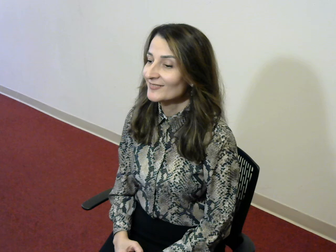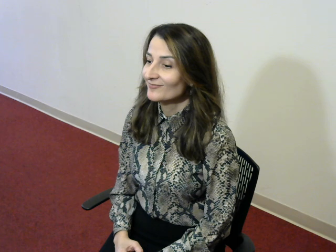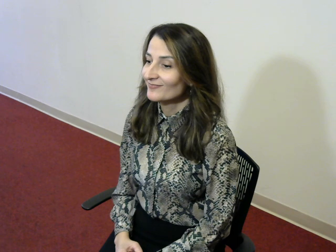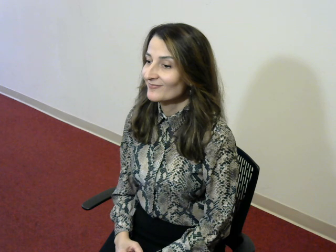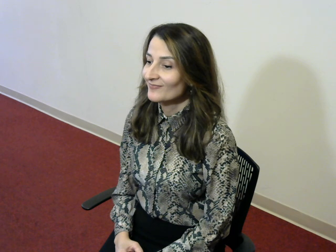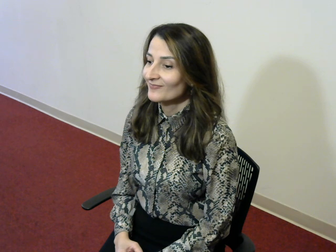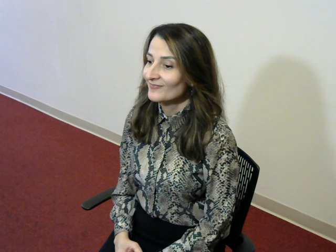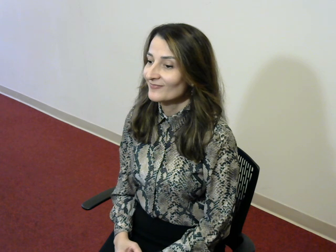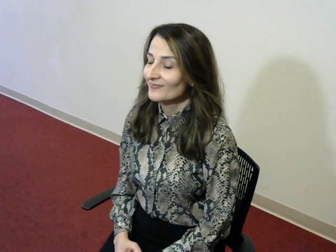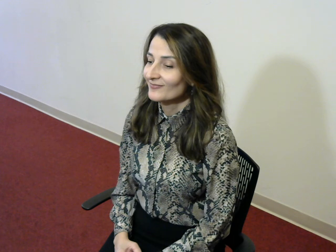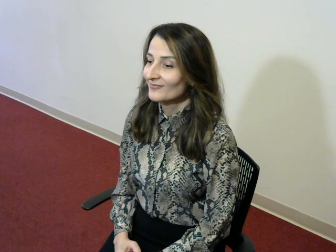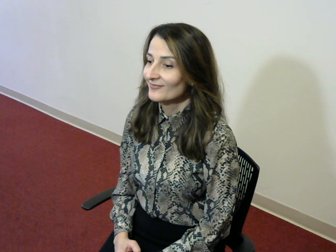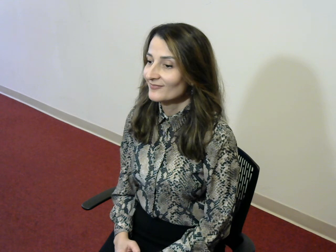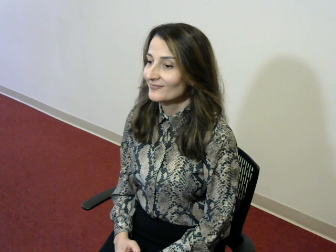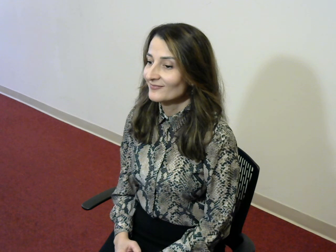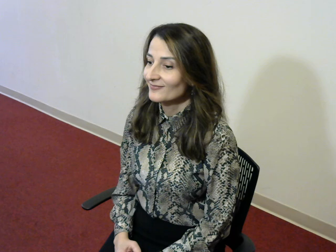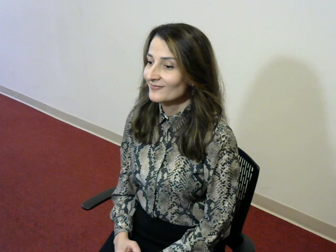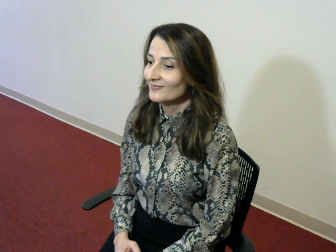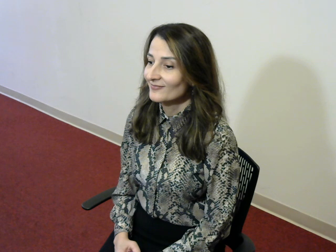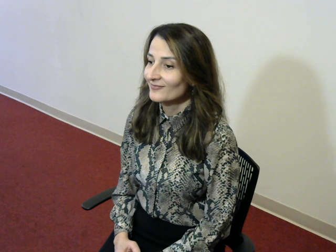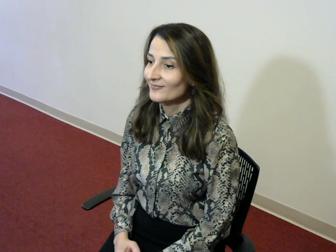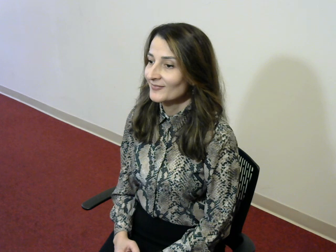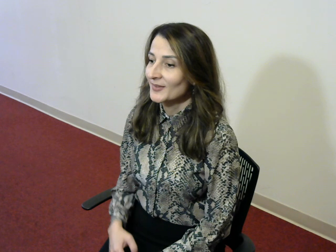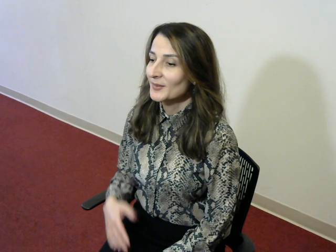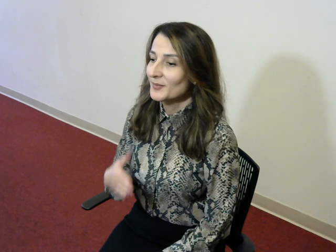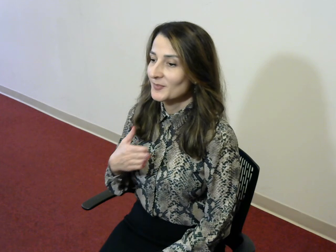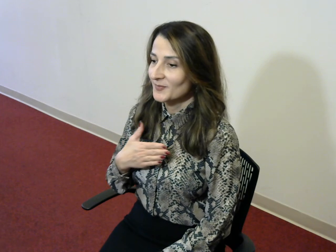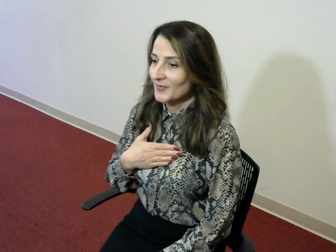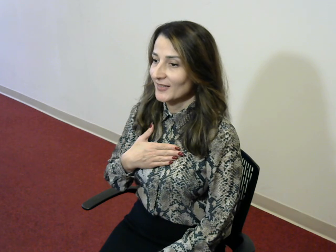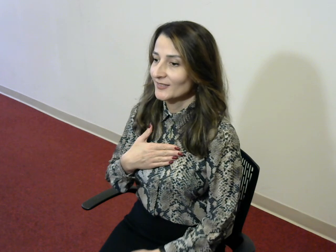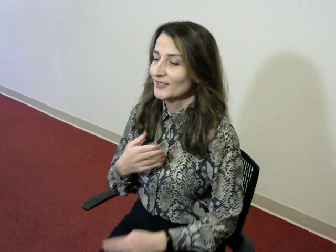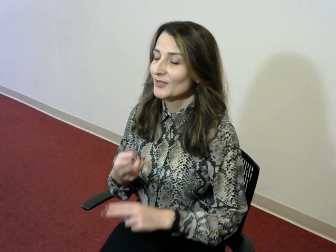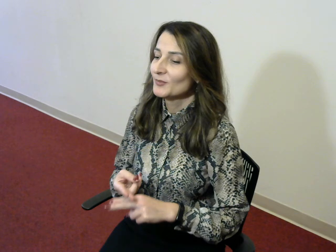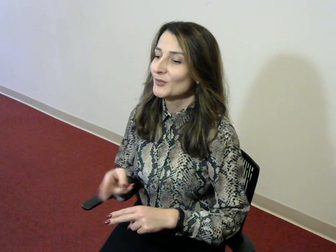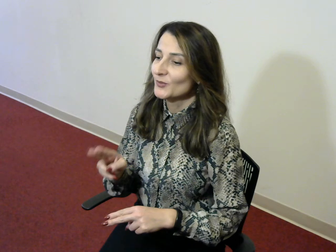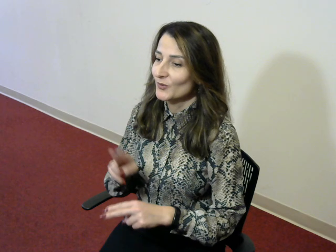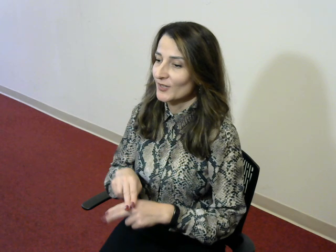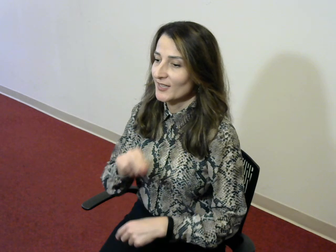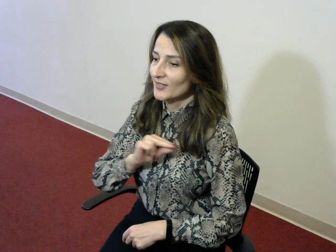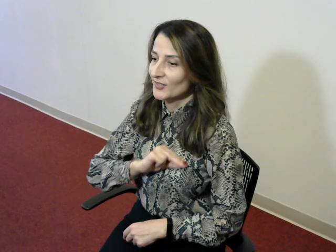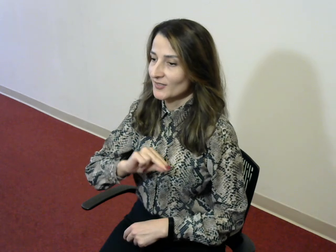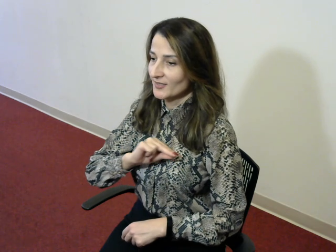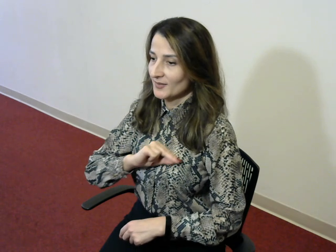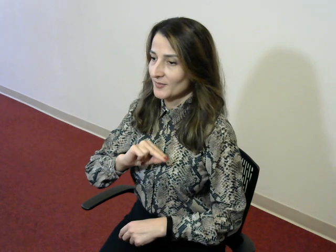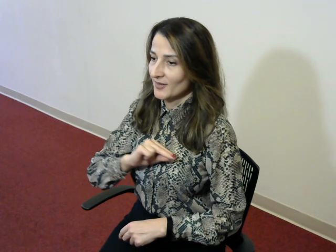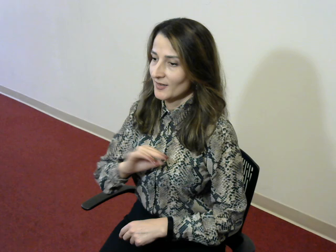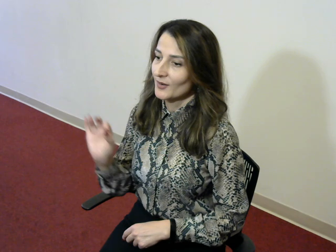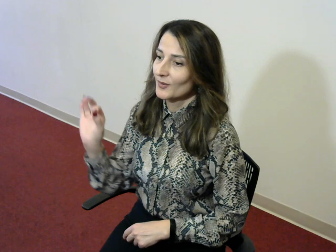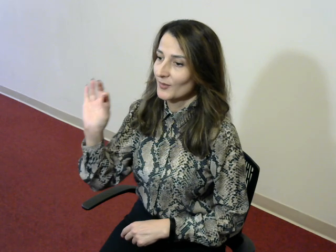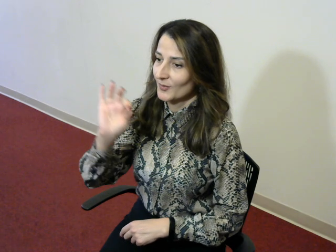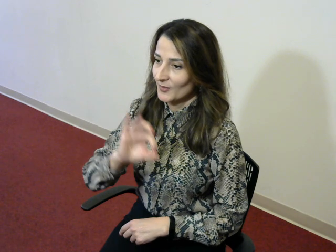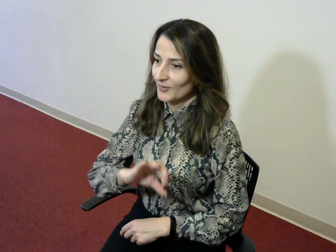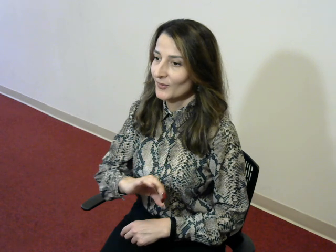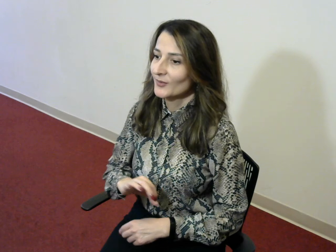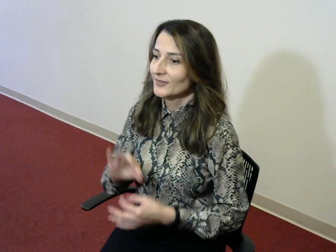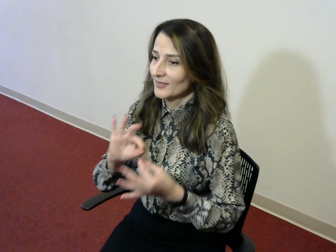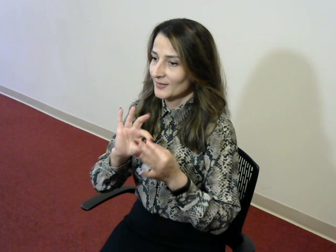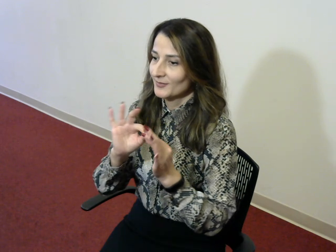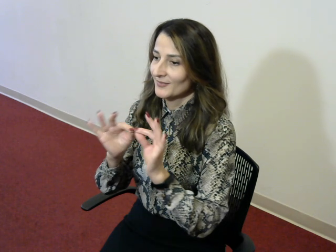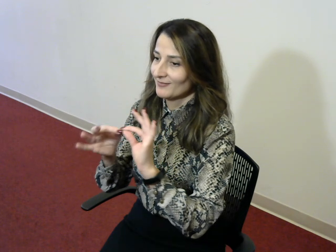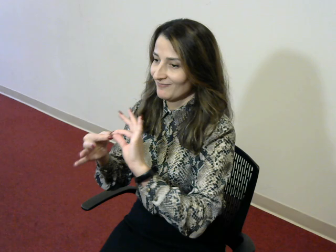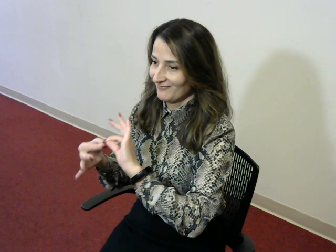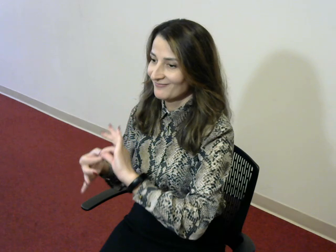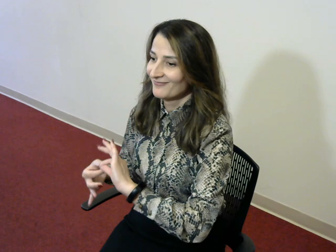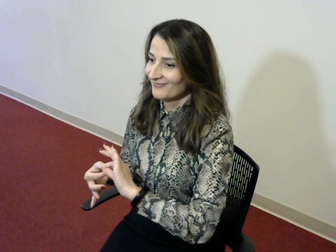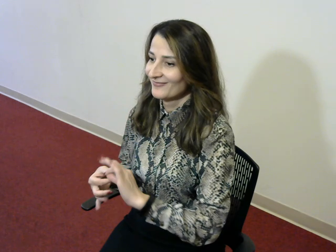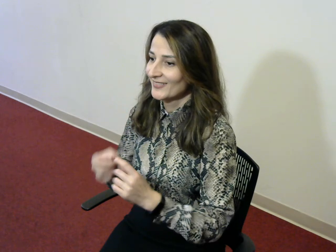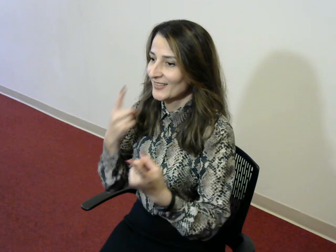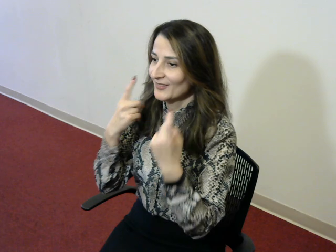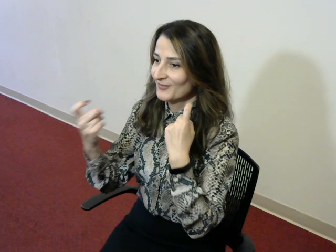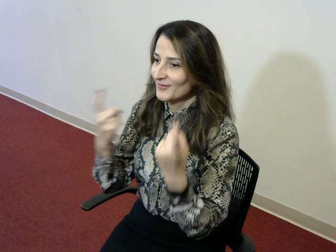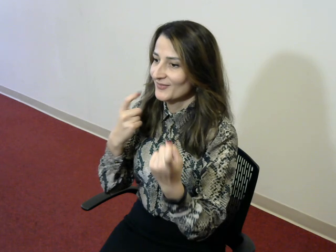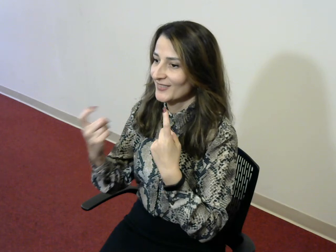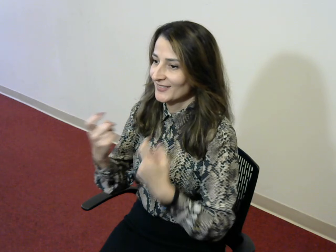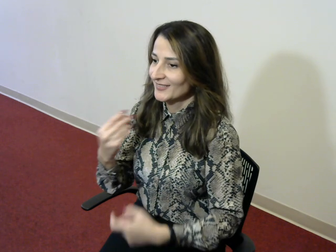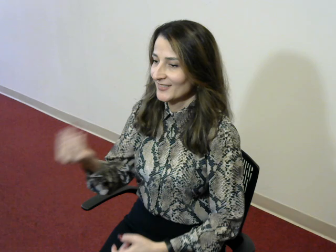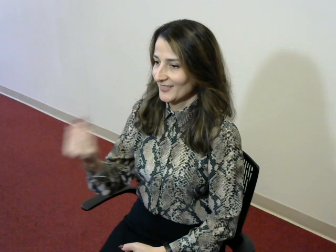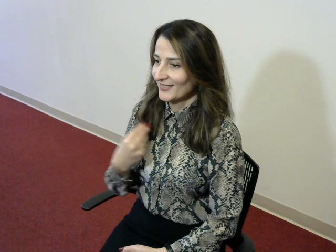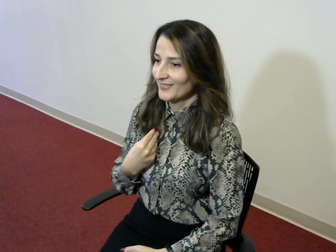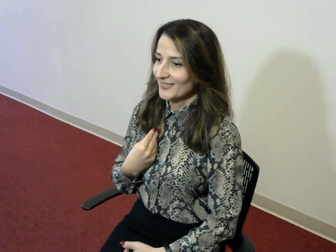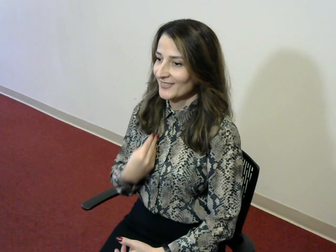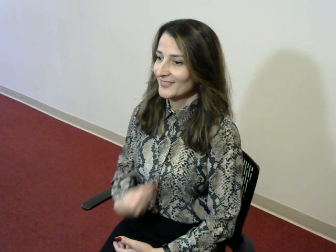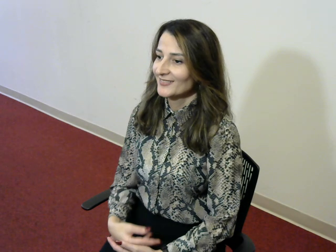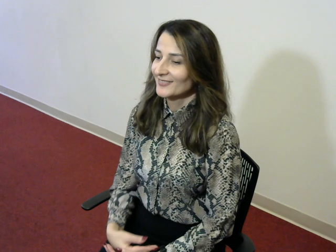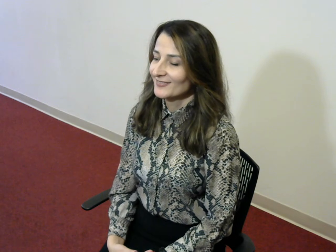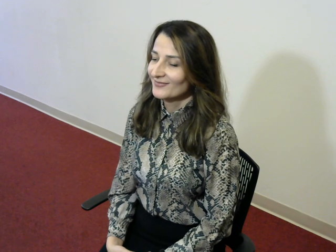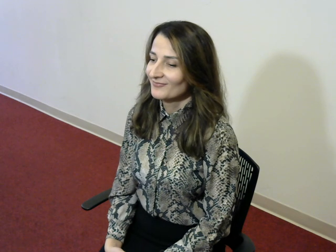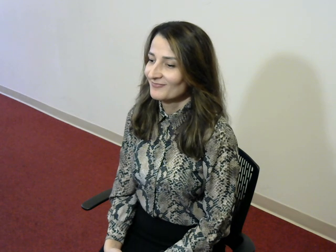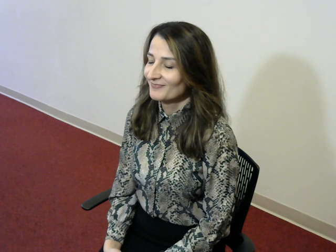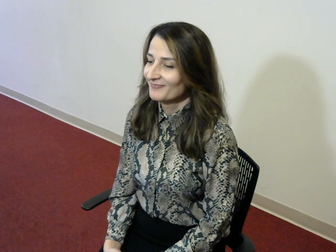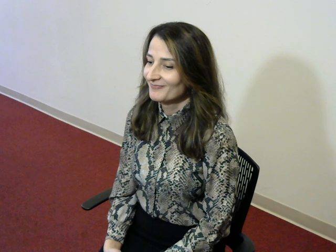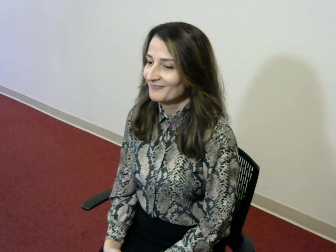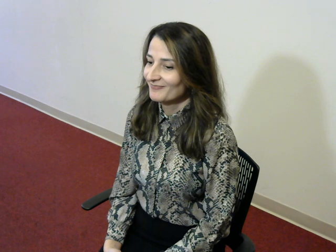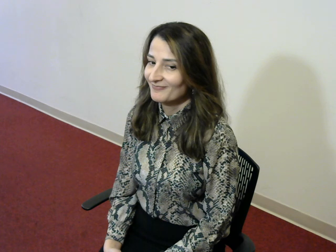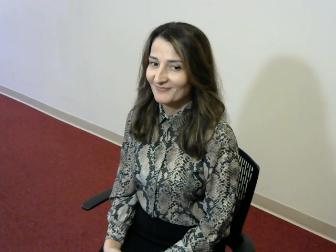Mənə bu iş haqqında ətraflı məlumat verin